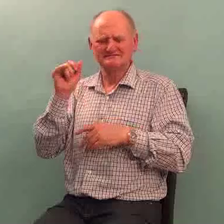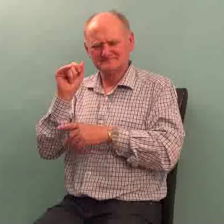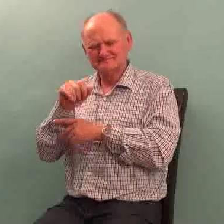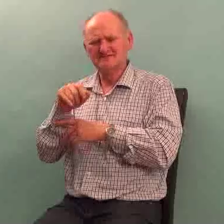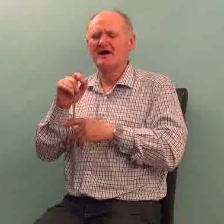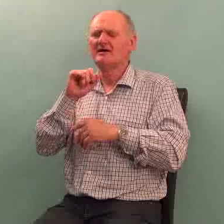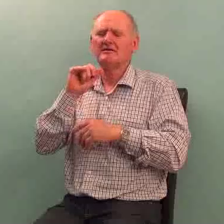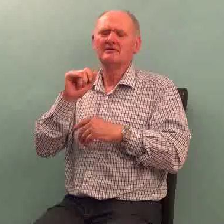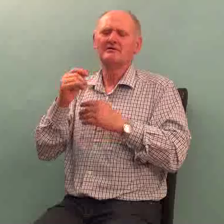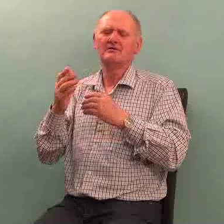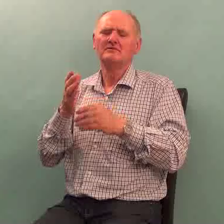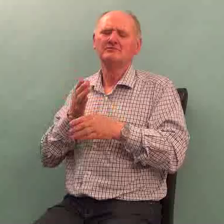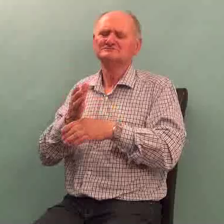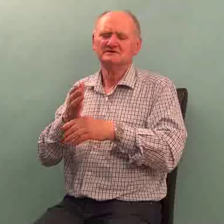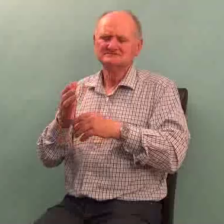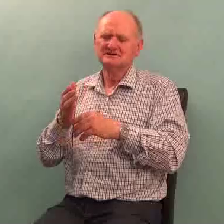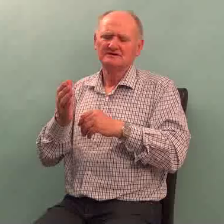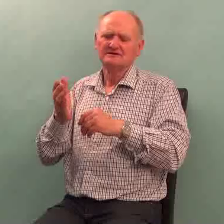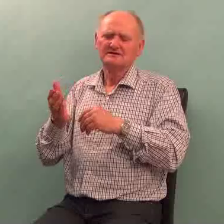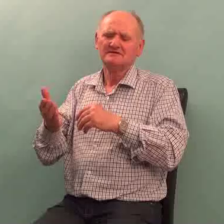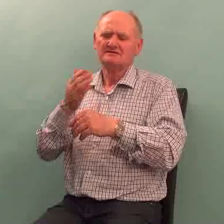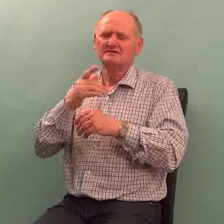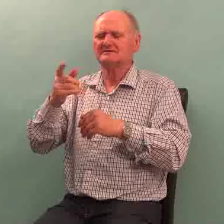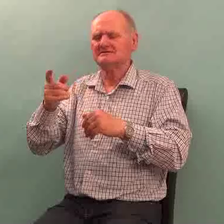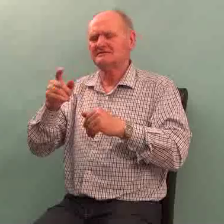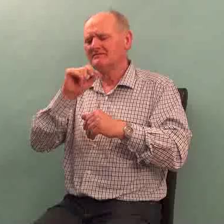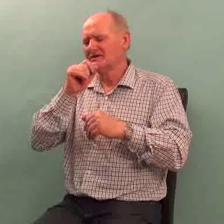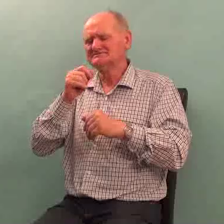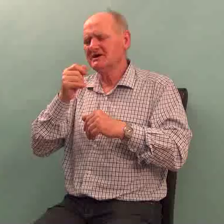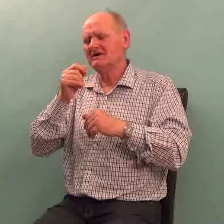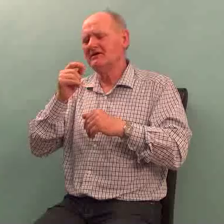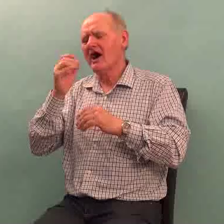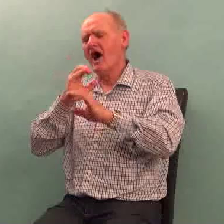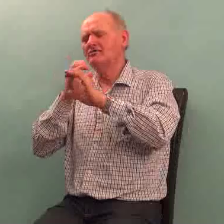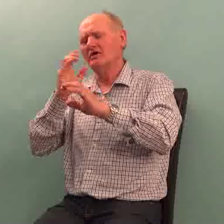Przez to, że wcześniej wcale nie spał w autobusie.